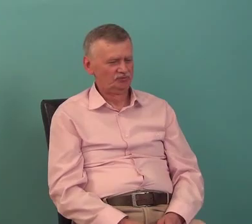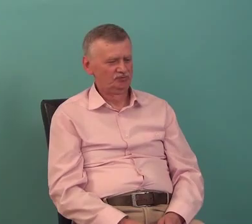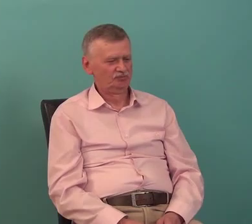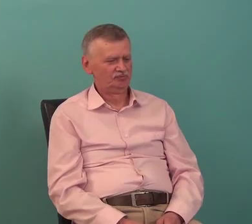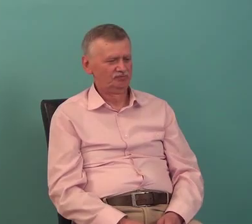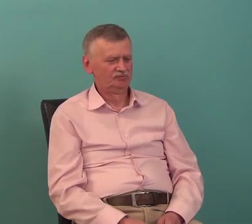Nie mogę.